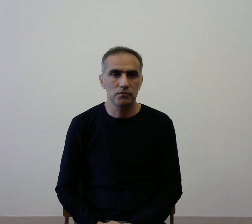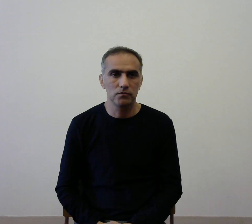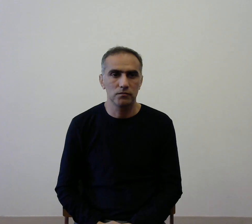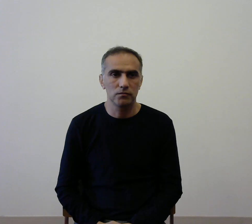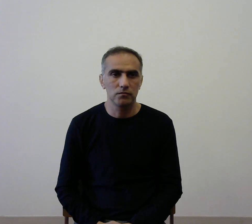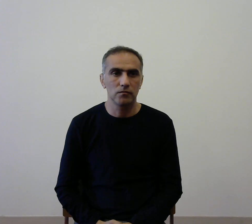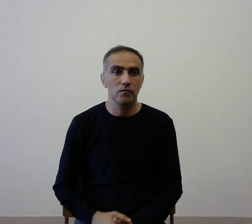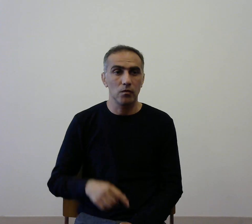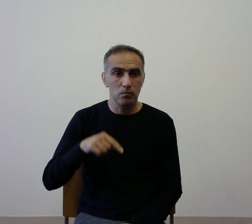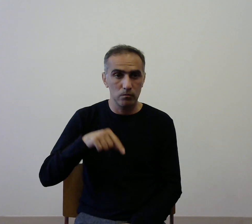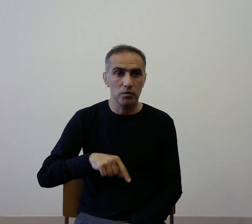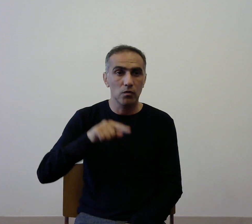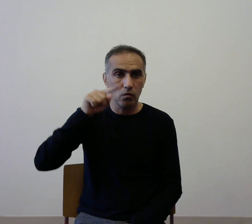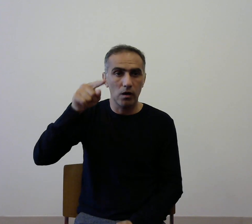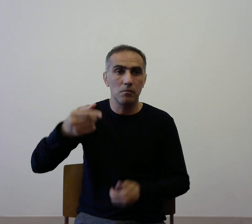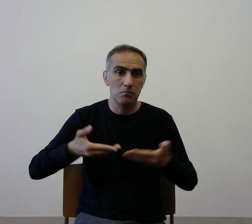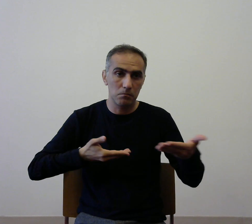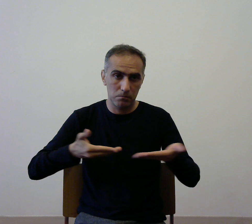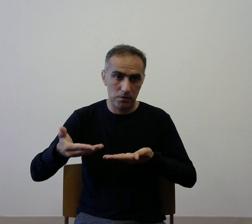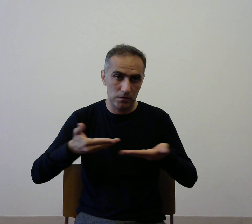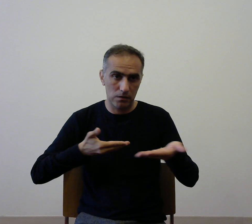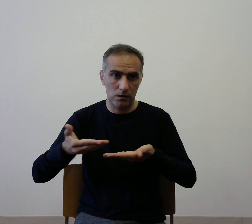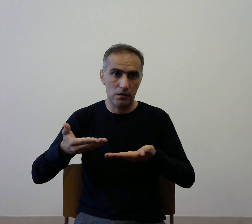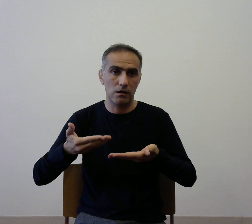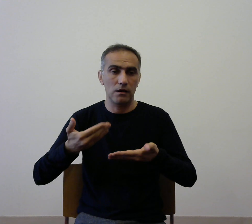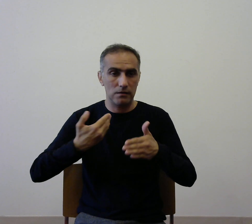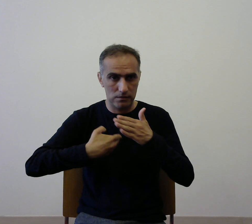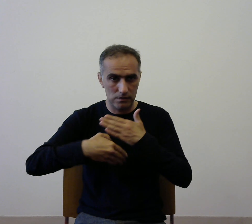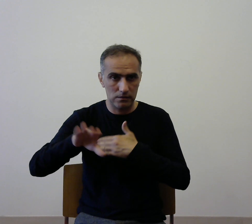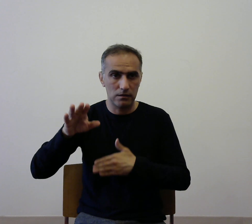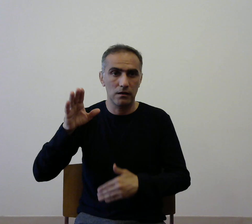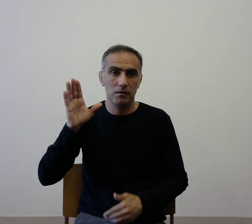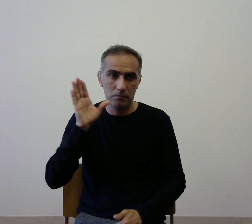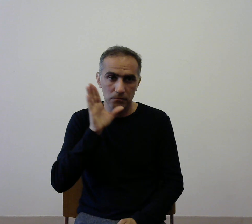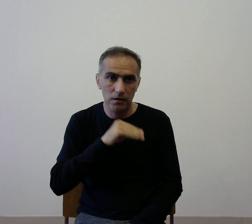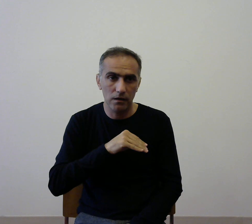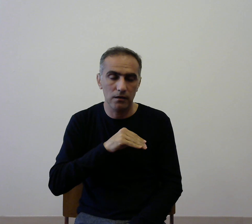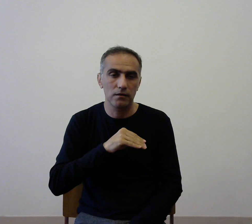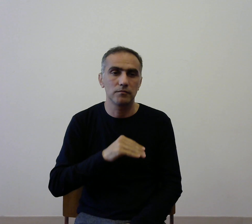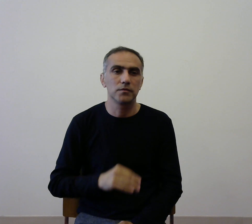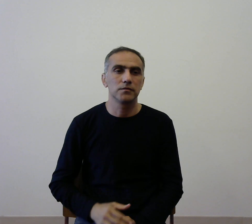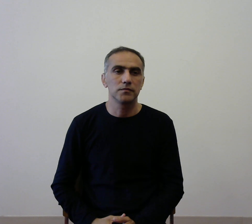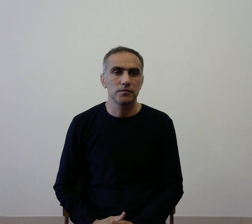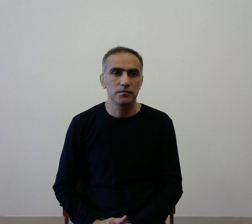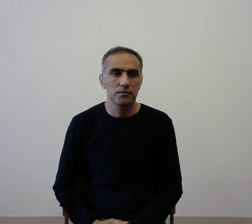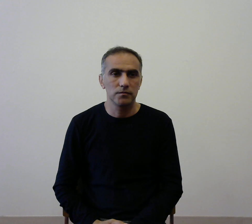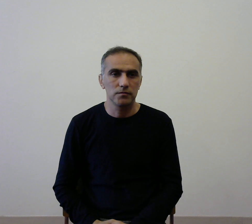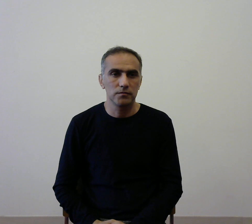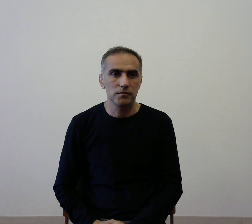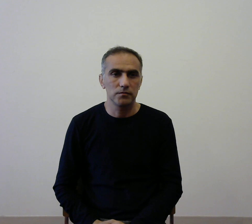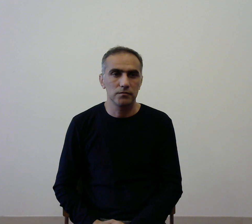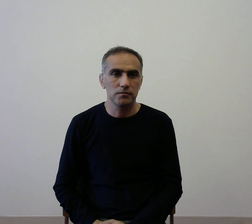Burdan ora piyada gedə bilərəmmi?